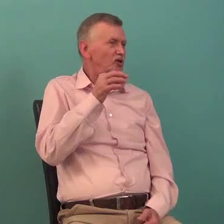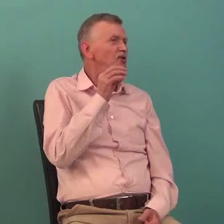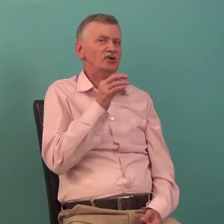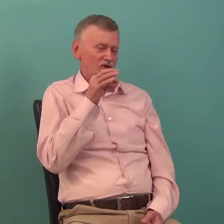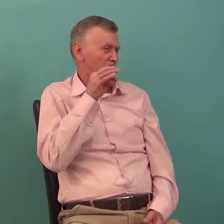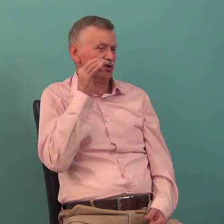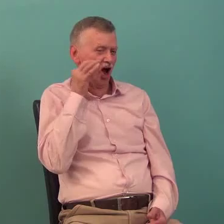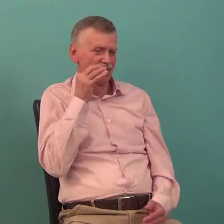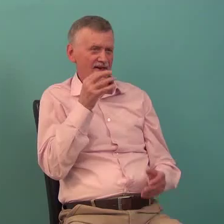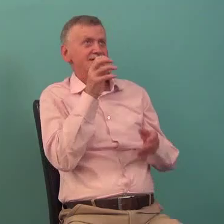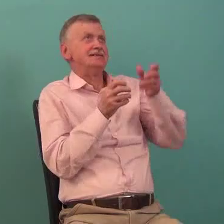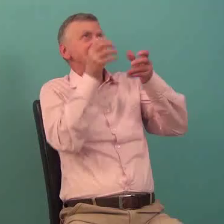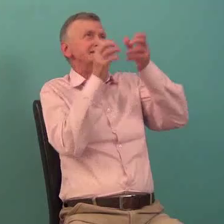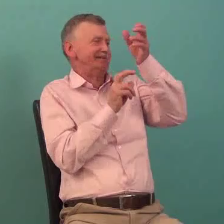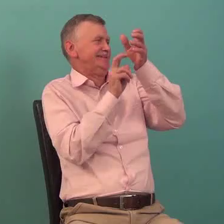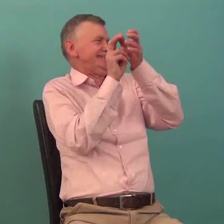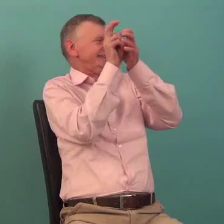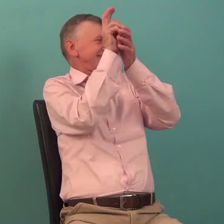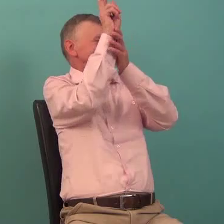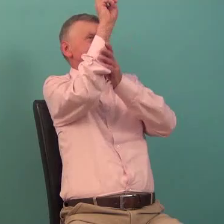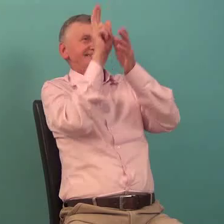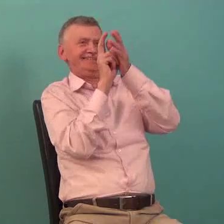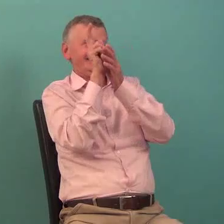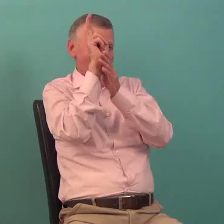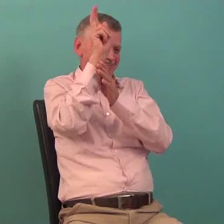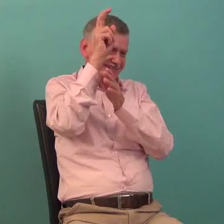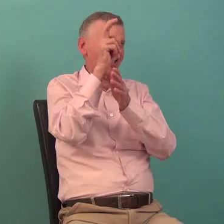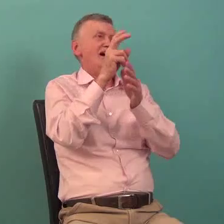Kot wspina się na górę w rynnie.